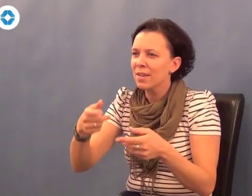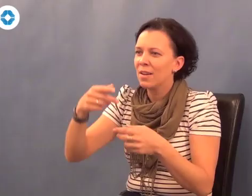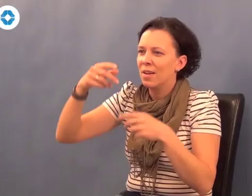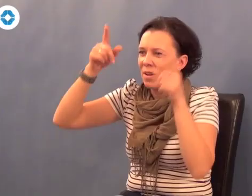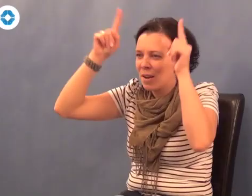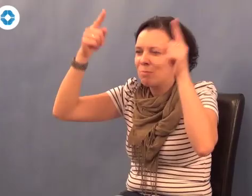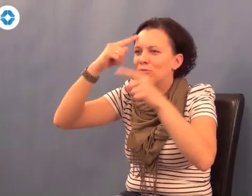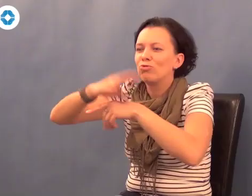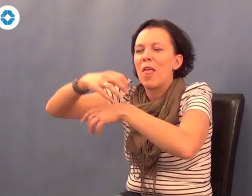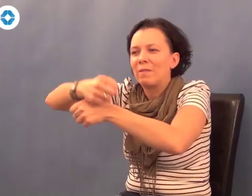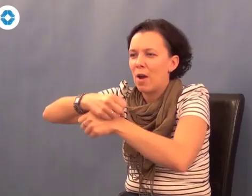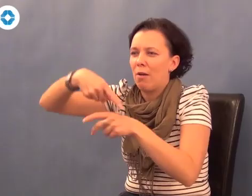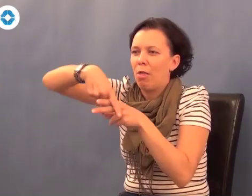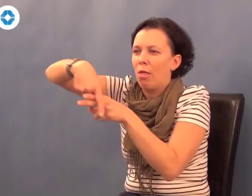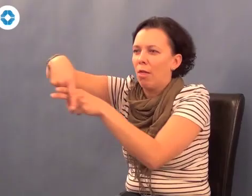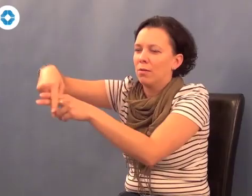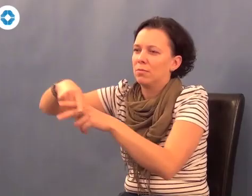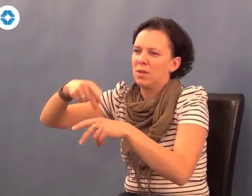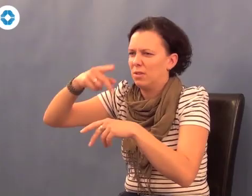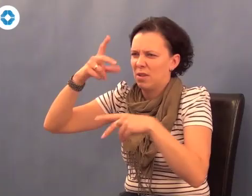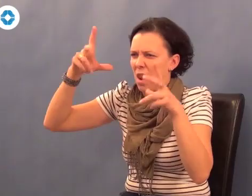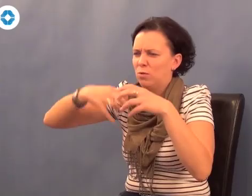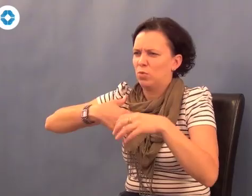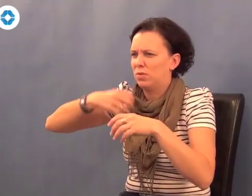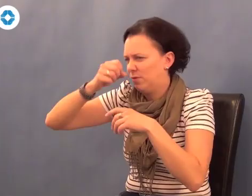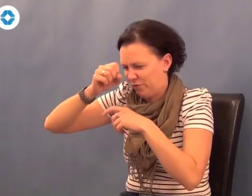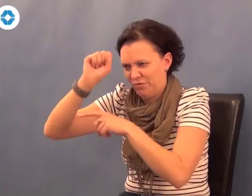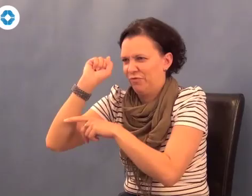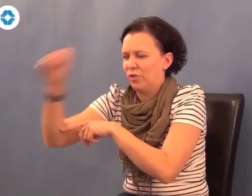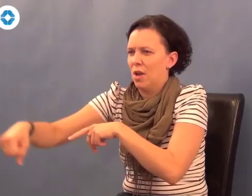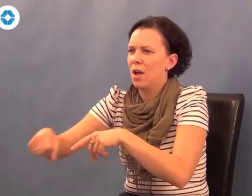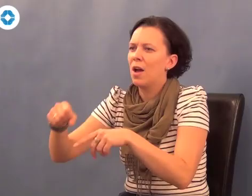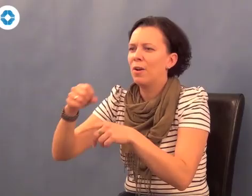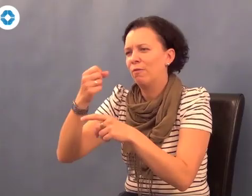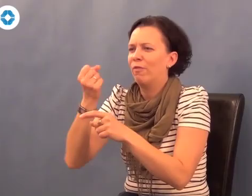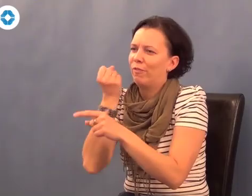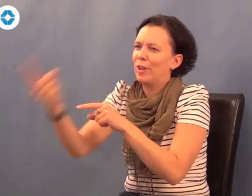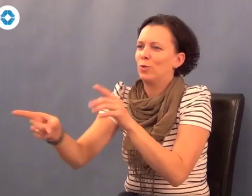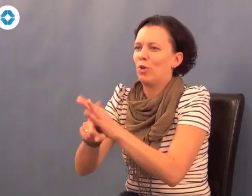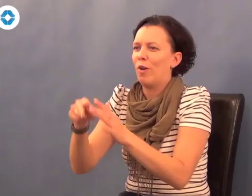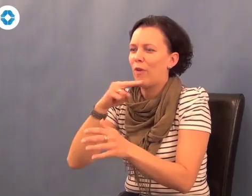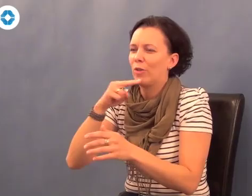Rogi, a myśli, że to drzewo i trzyma się ich, jeleń idzie z chłopakiem na rogach i jest zły, macha głową i wrzuca chłopca do wody.